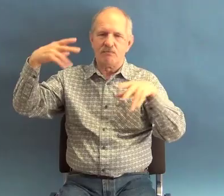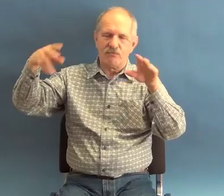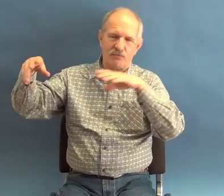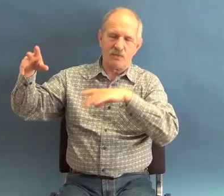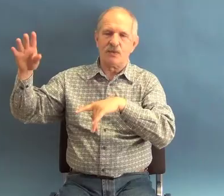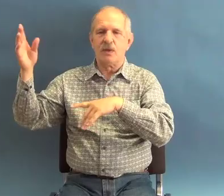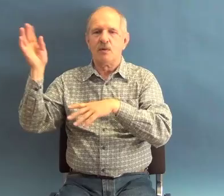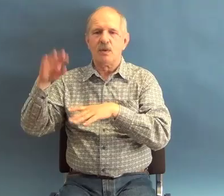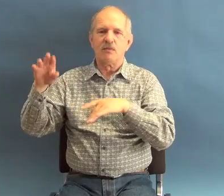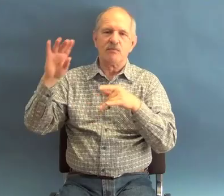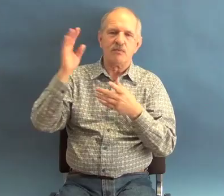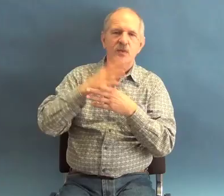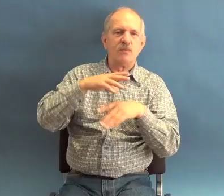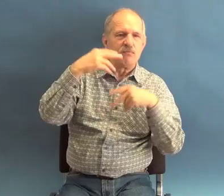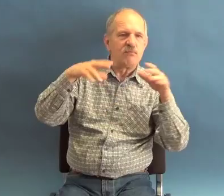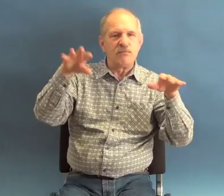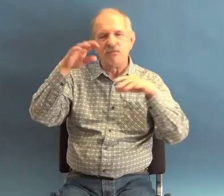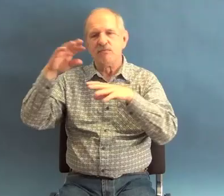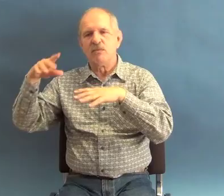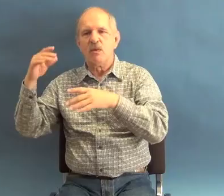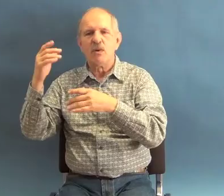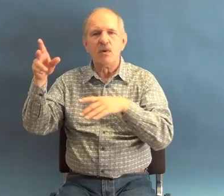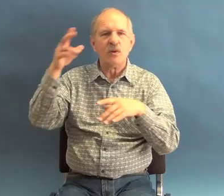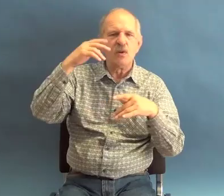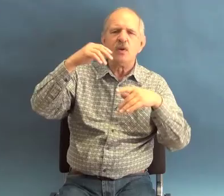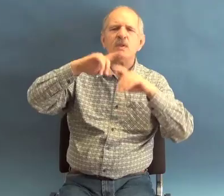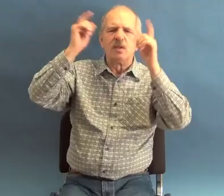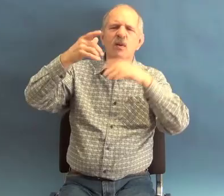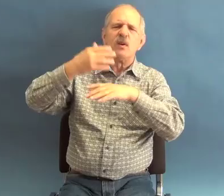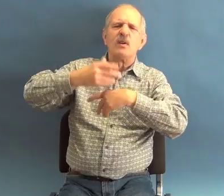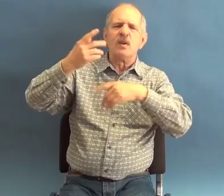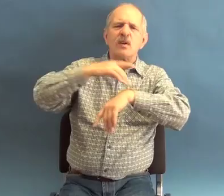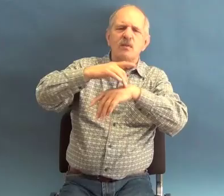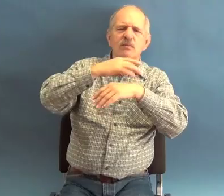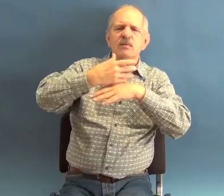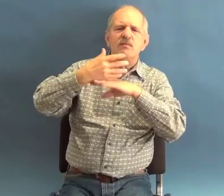Zwiedzają przez cały dzień.